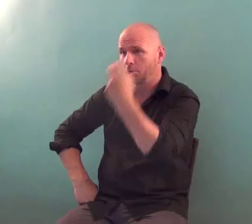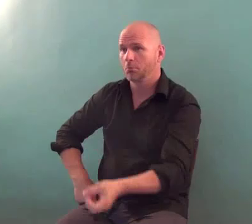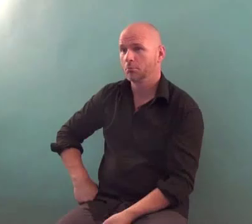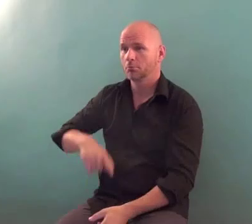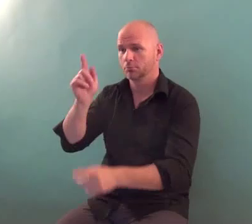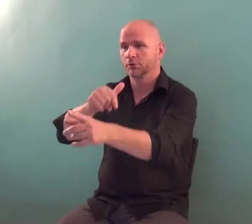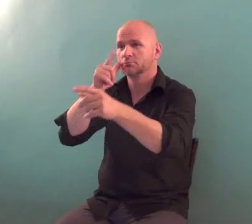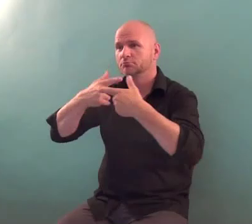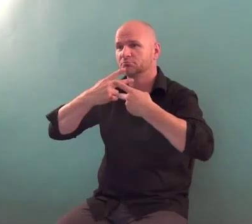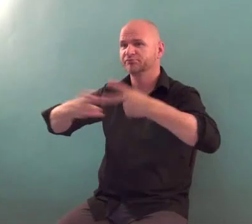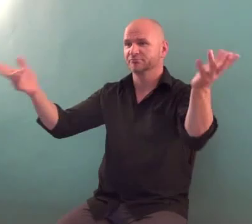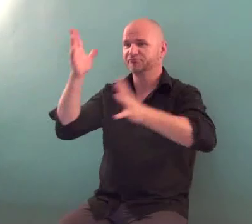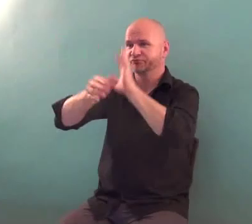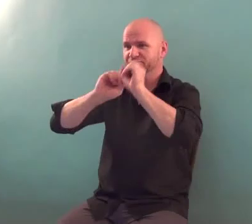Musisz codziennie publicznie wstawiać vloga.